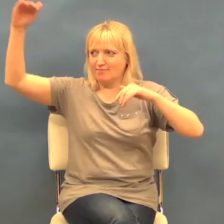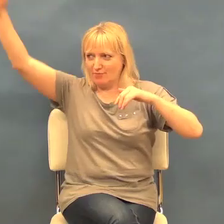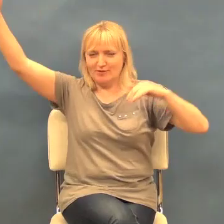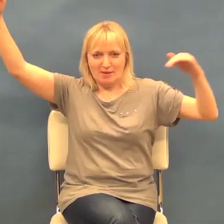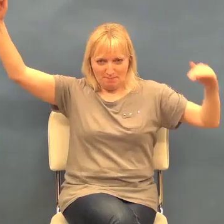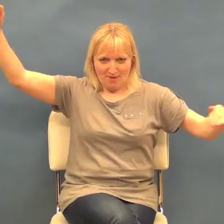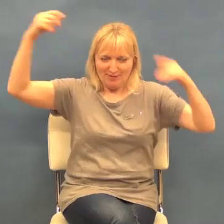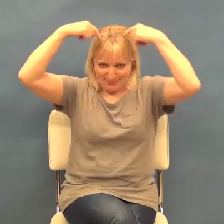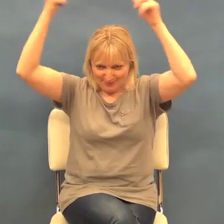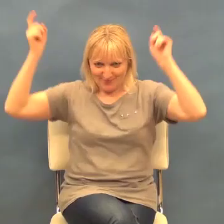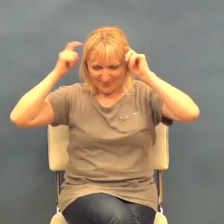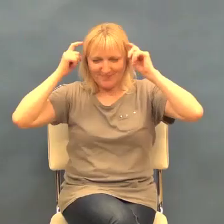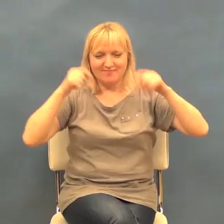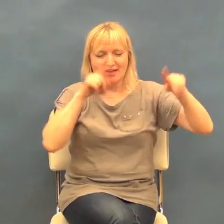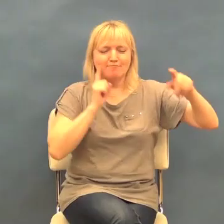Jedna Myszka jest duża, a druga mała.